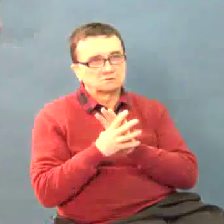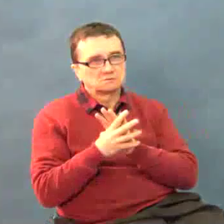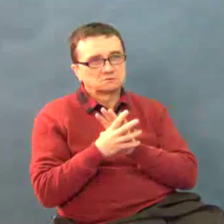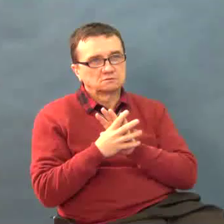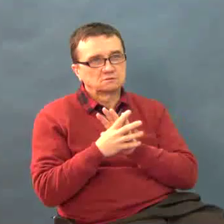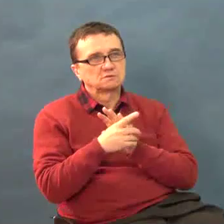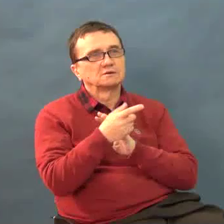Dziewiętnasta.